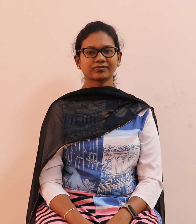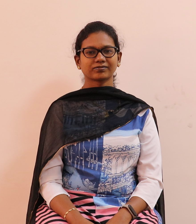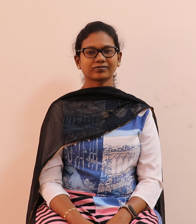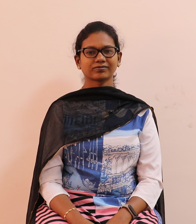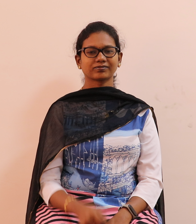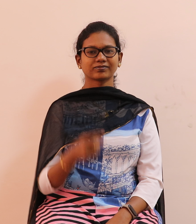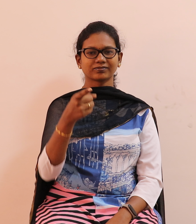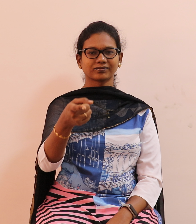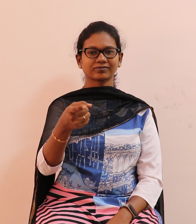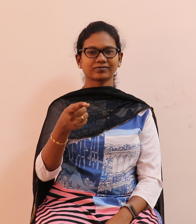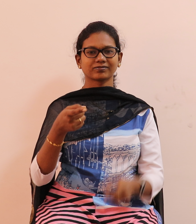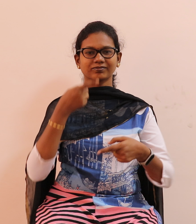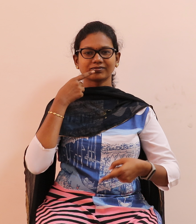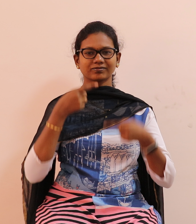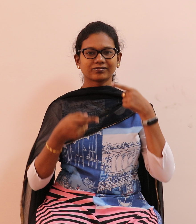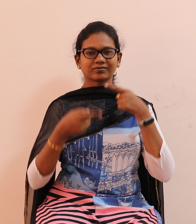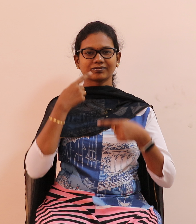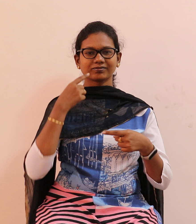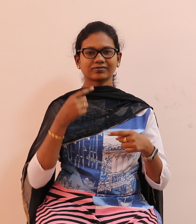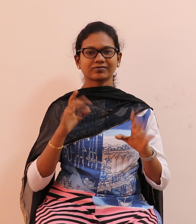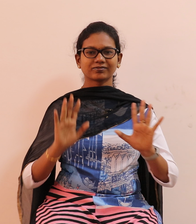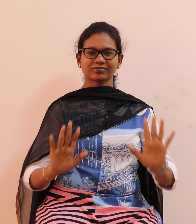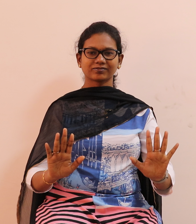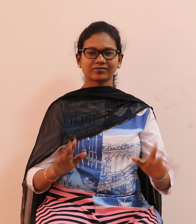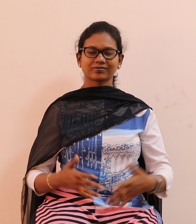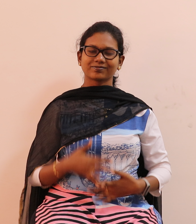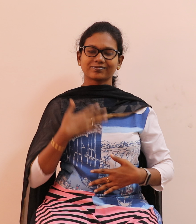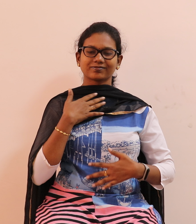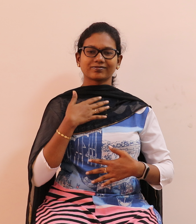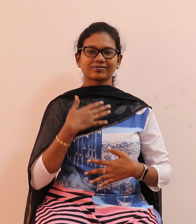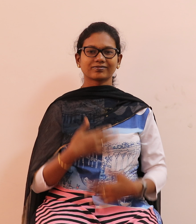it was nice chatting with you